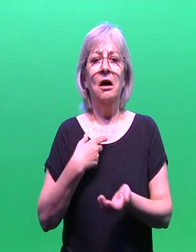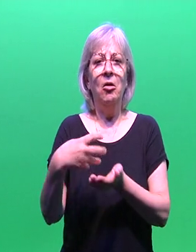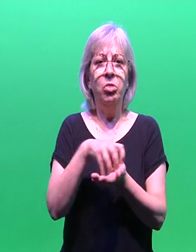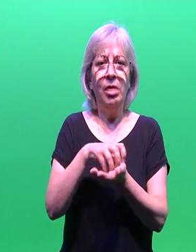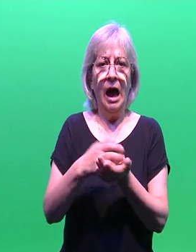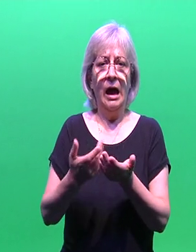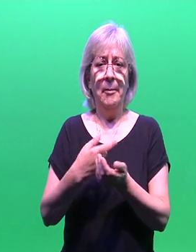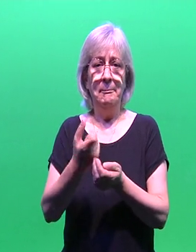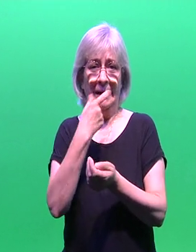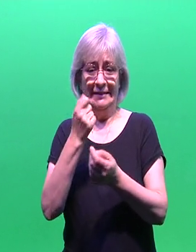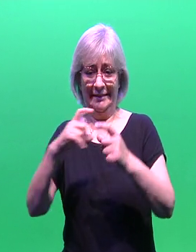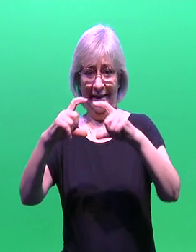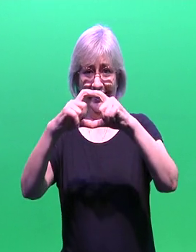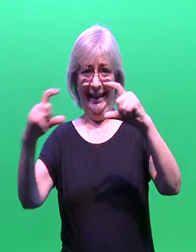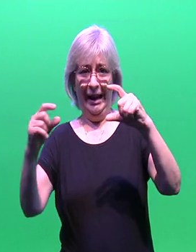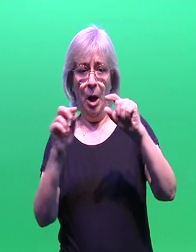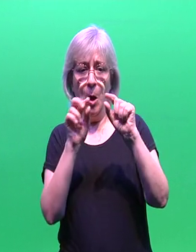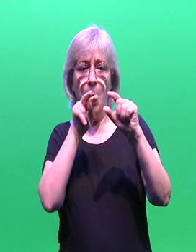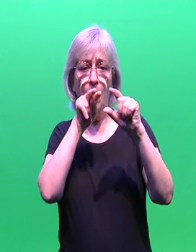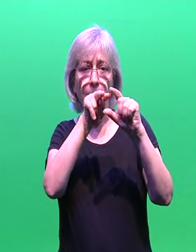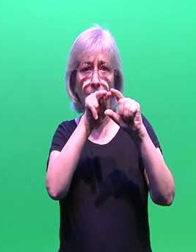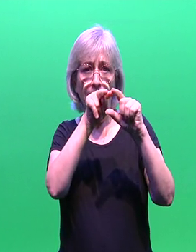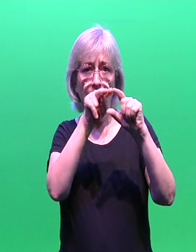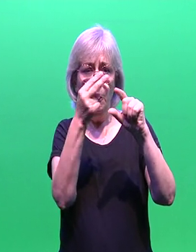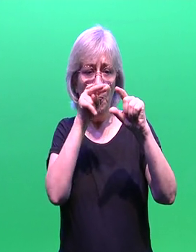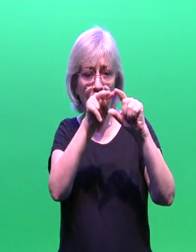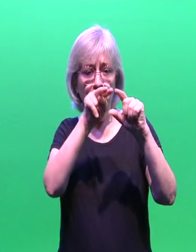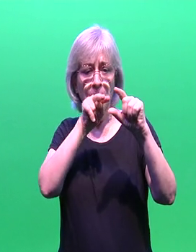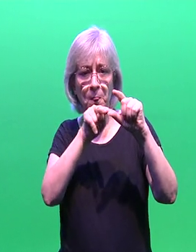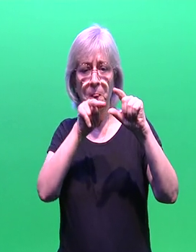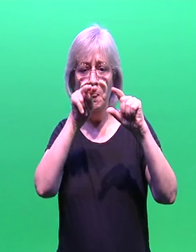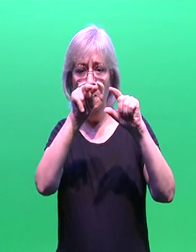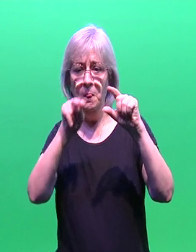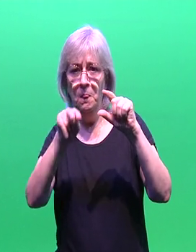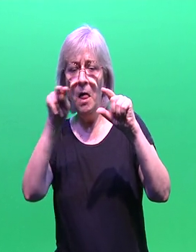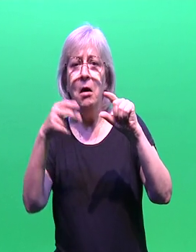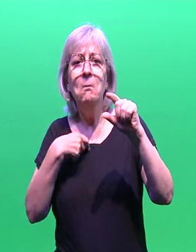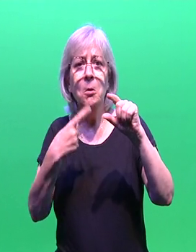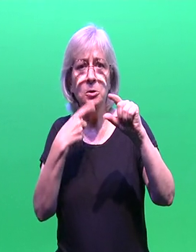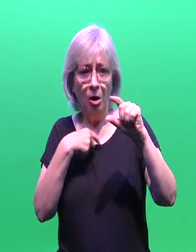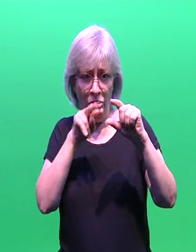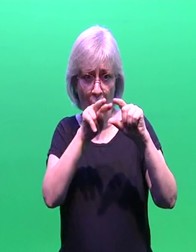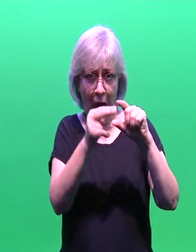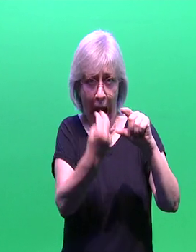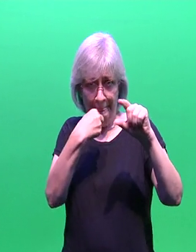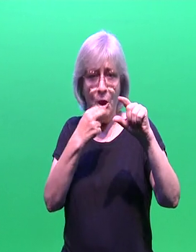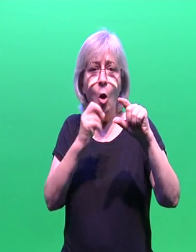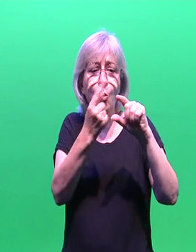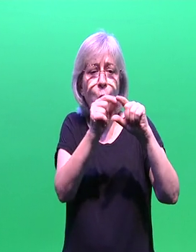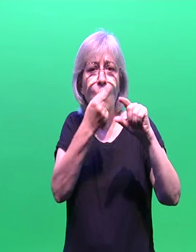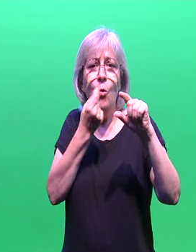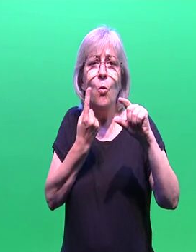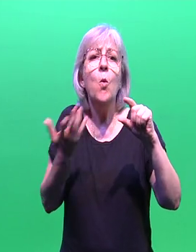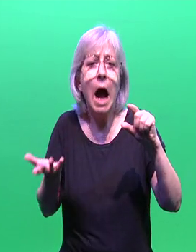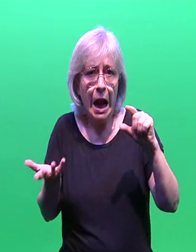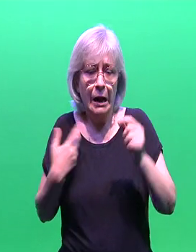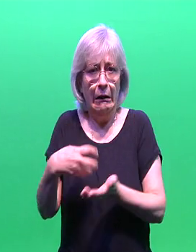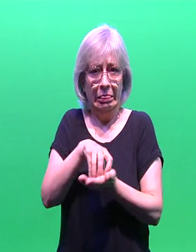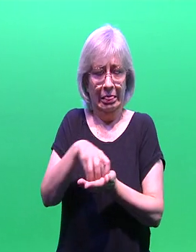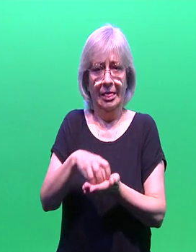Tinc dubtes perquè les pastilles venen de dos en dos, i no sé si he de prendre una o totes dues a la vegada?